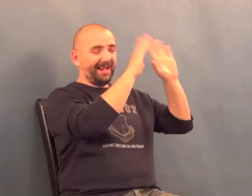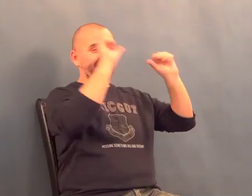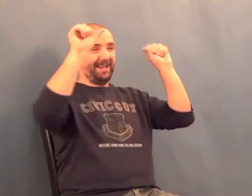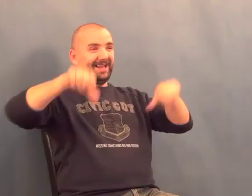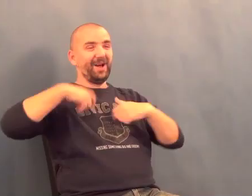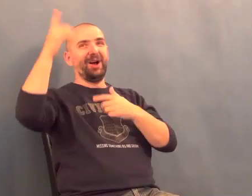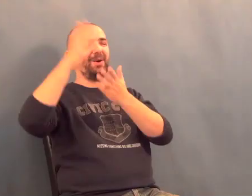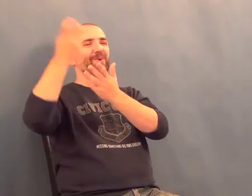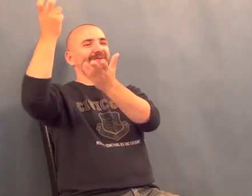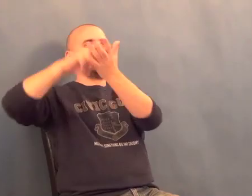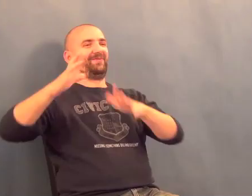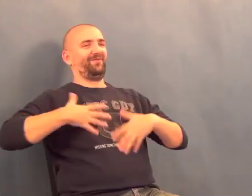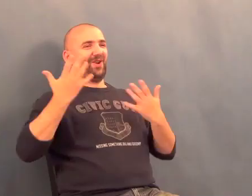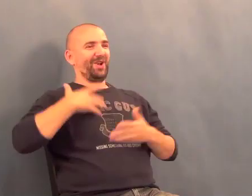Nadchodzi ranek, ten na górze wstaje i jest w dobrej formie.